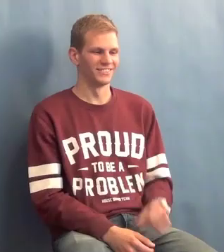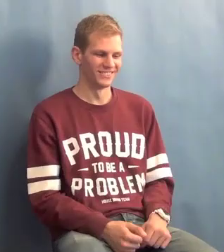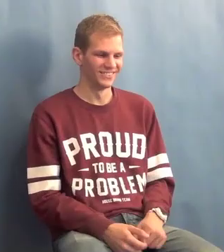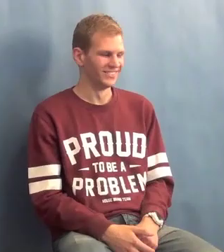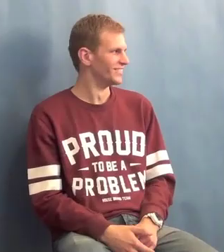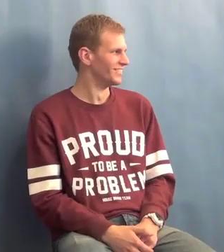Aha.